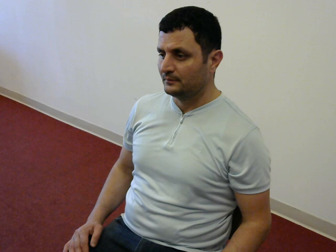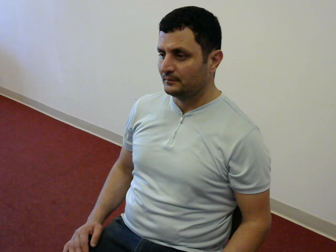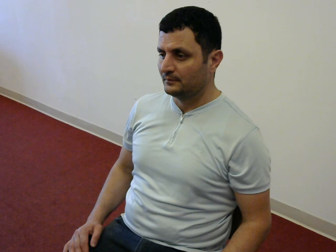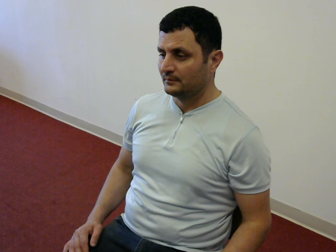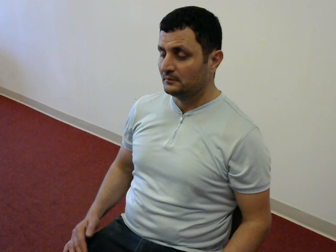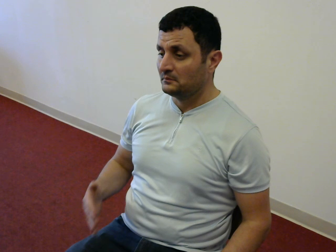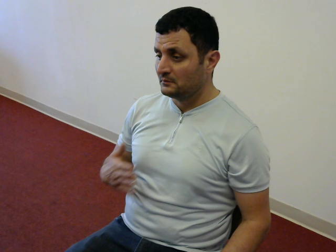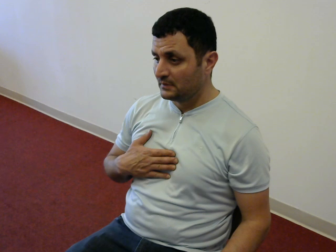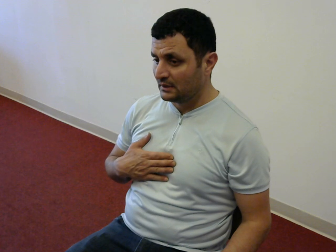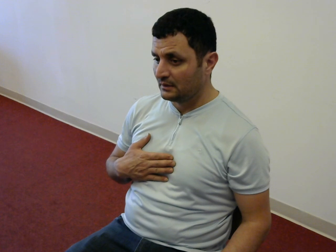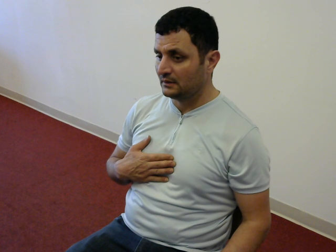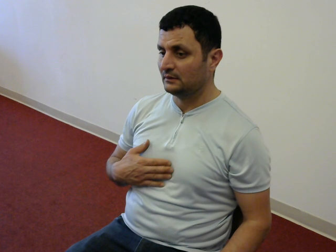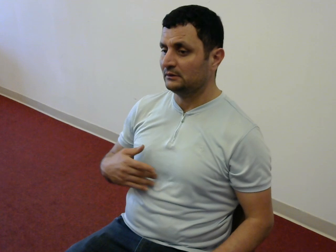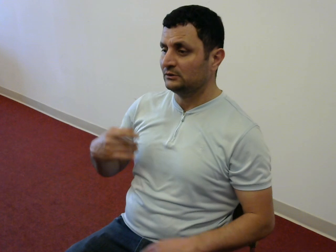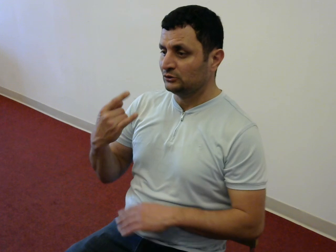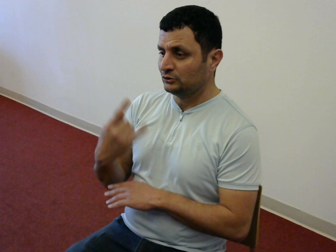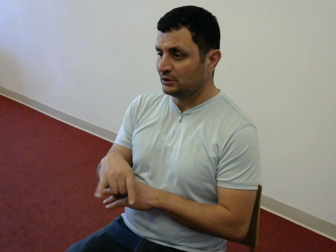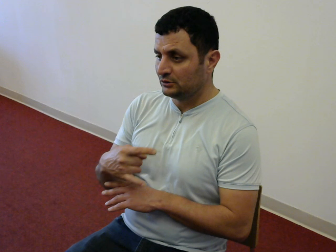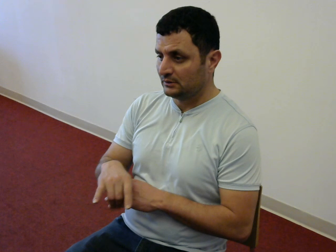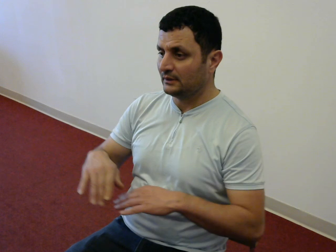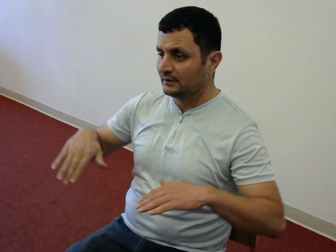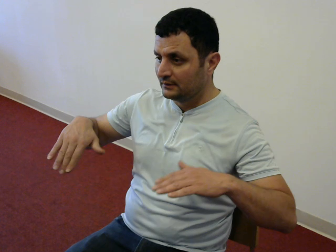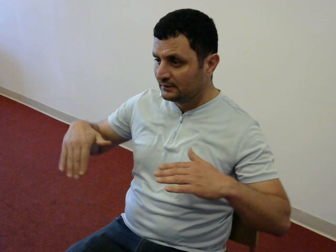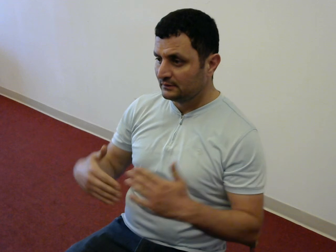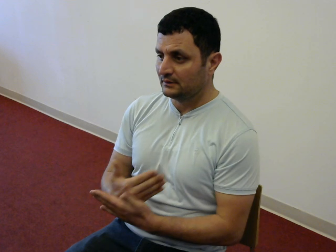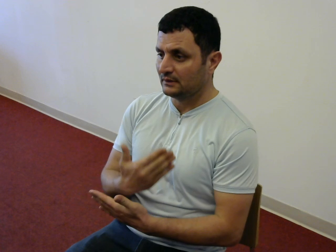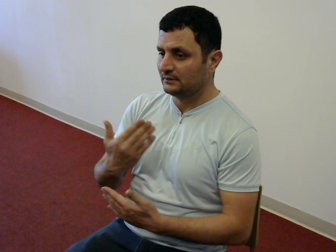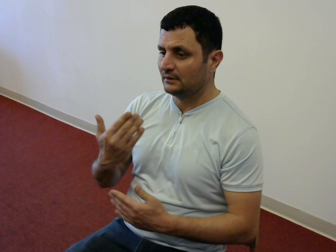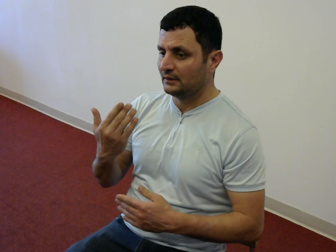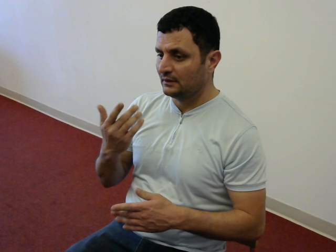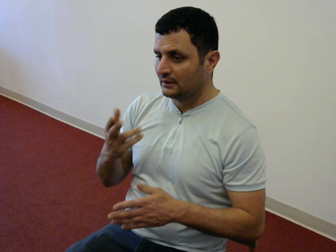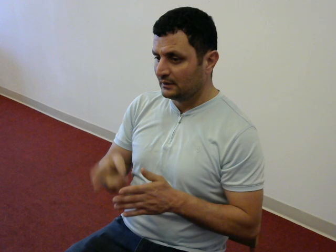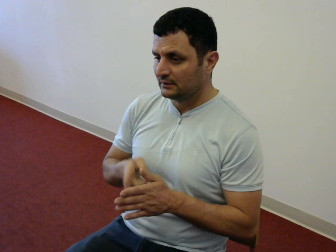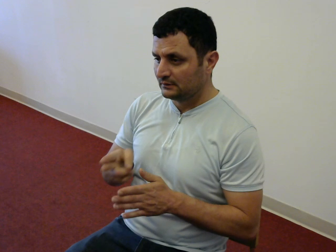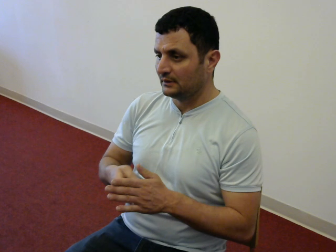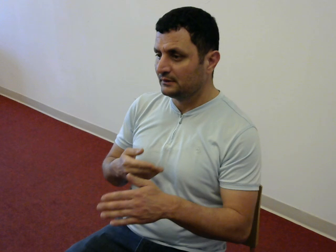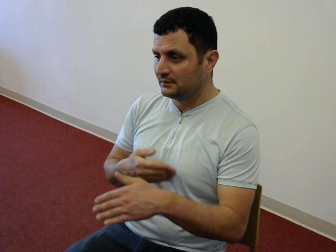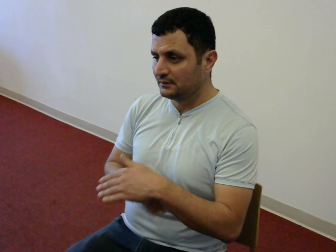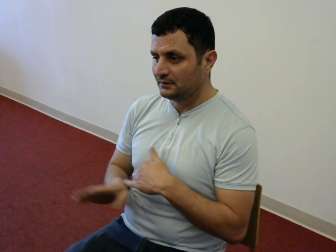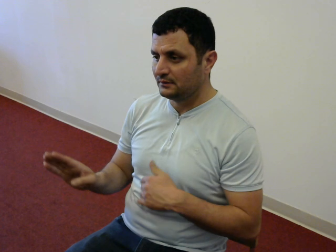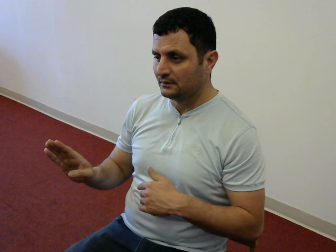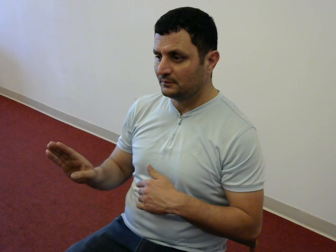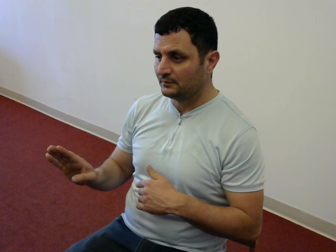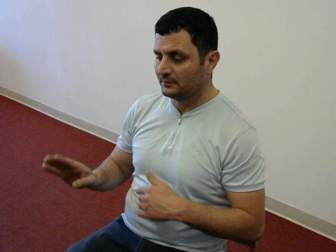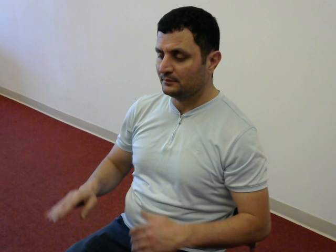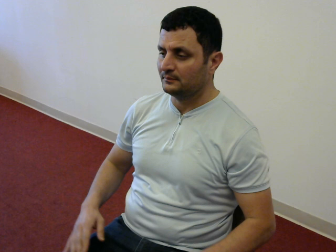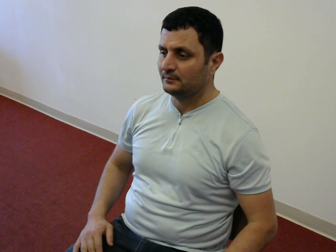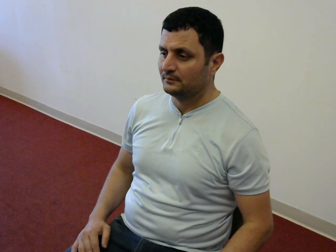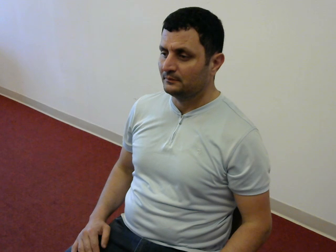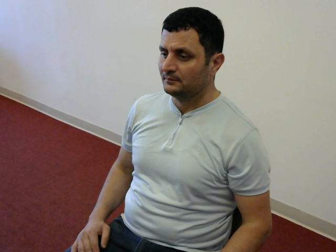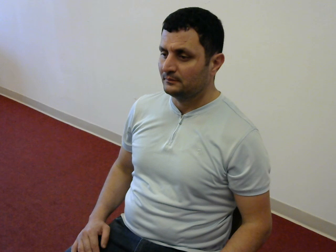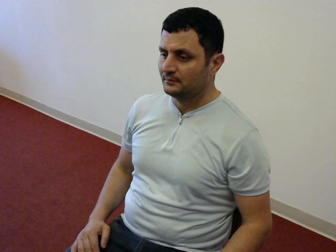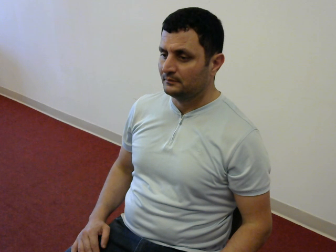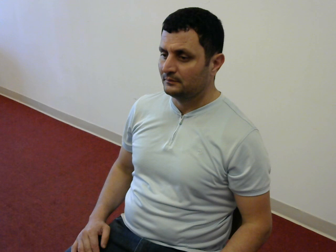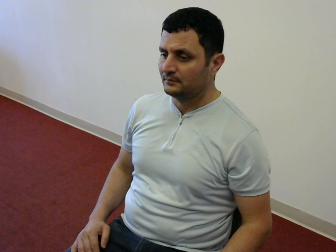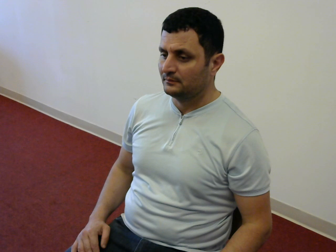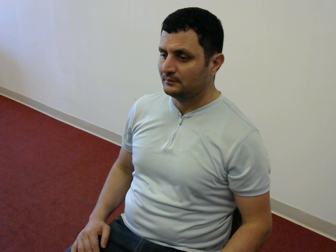Mən Gəncəyə yeni qatarla gedirəm